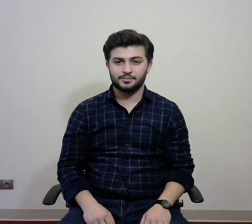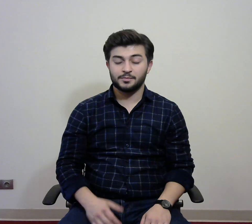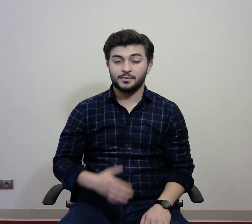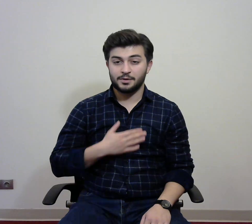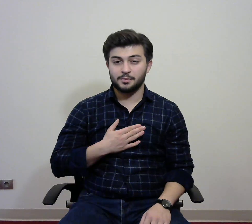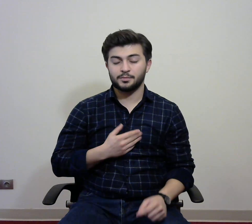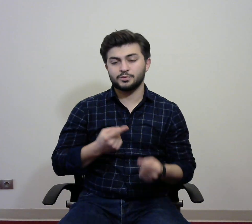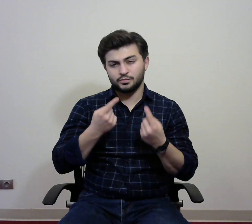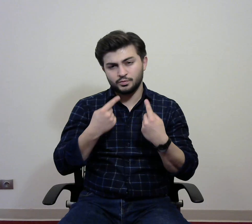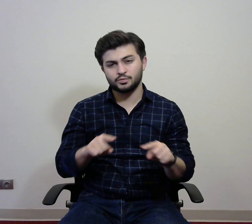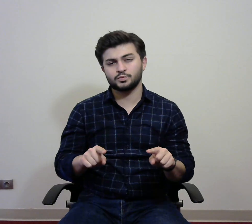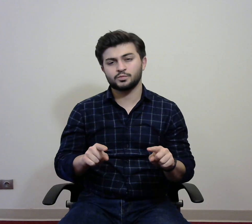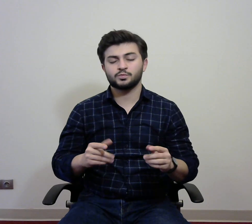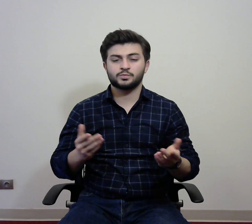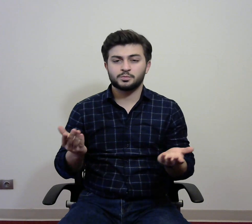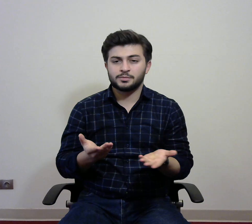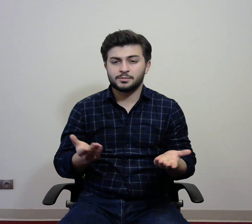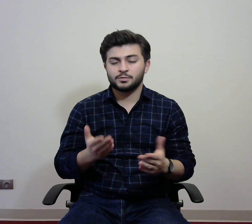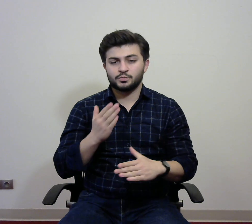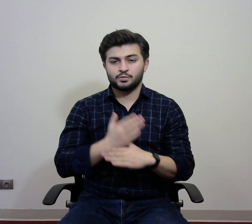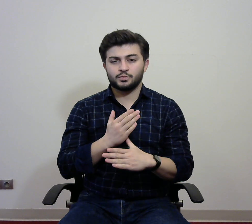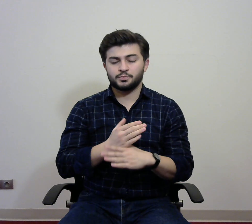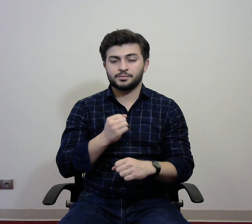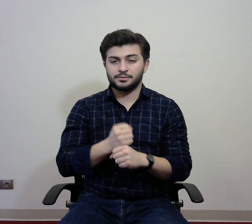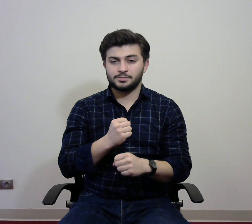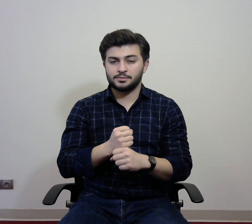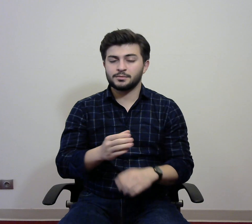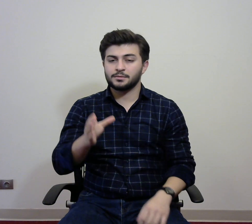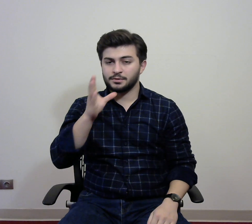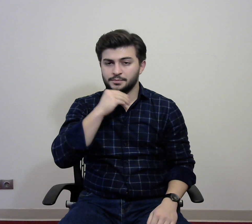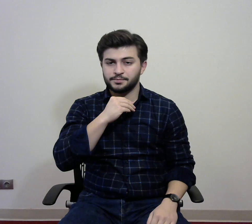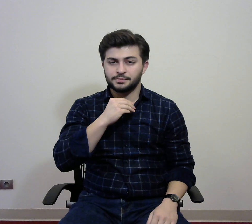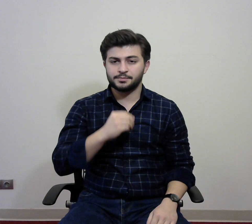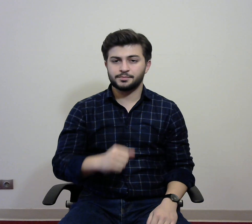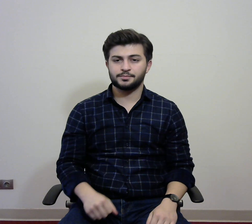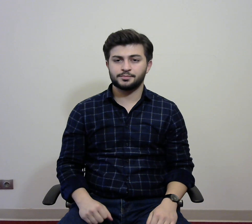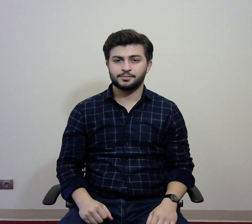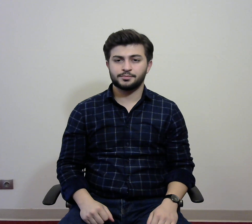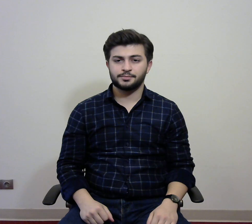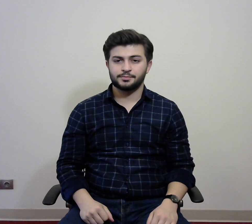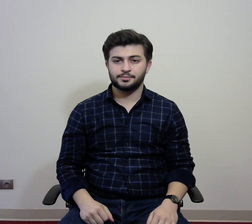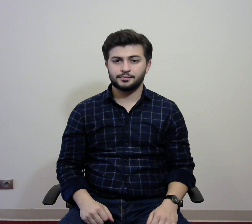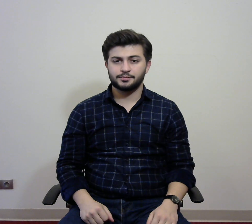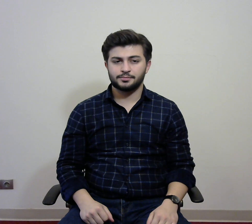Mənə başqa hansı köməkliyi edə bilərsiniz?